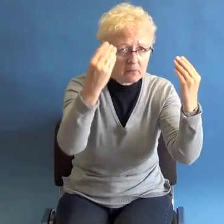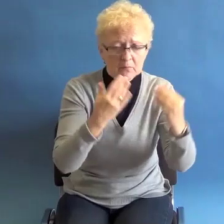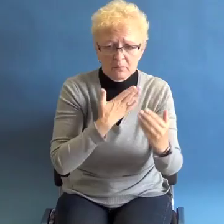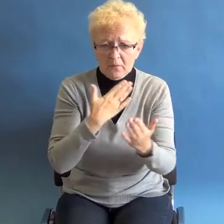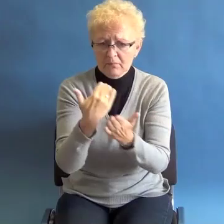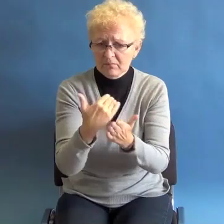Mamy dobre warunki.